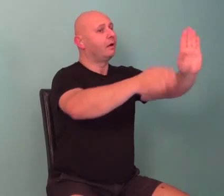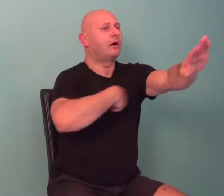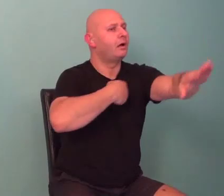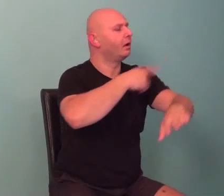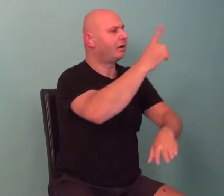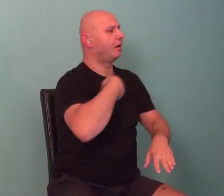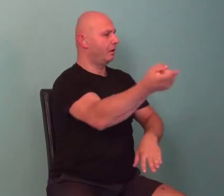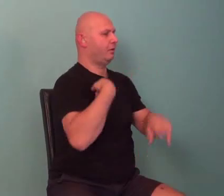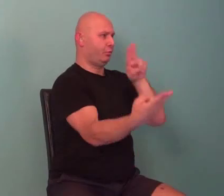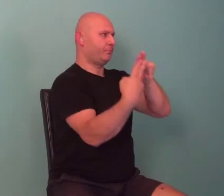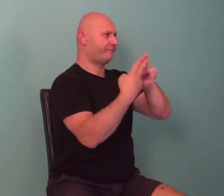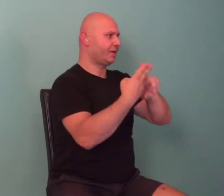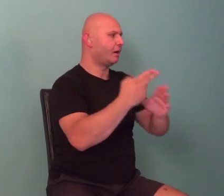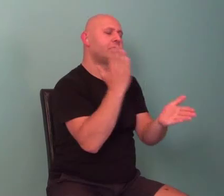Nie, my razem się umawiamy.